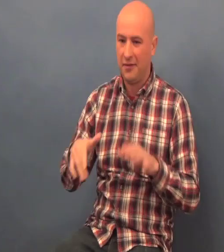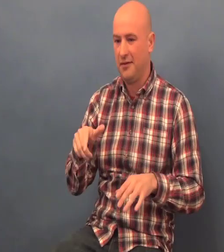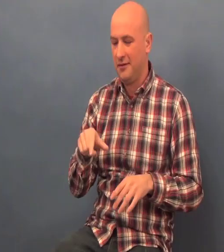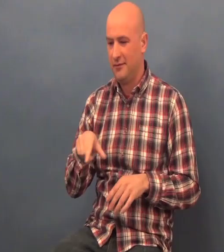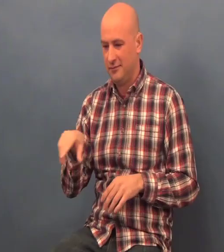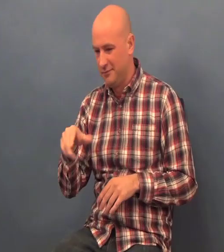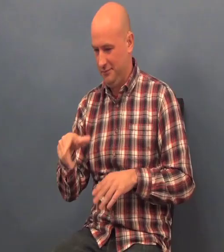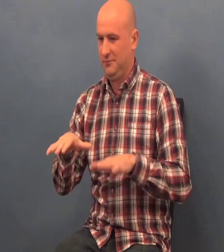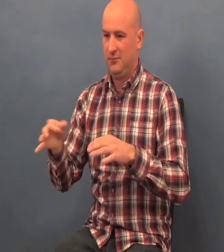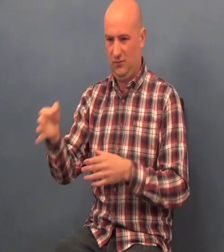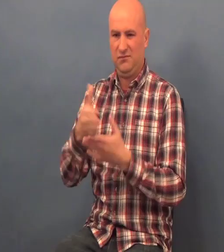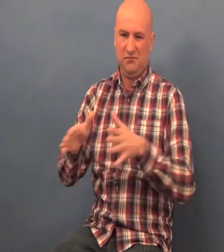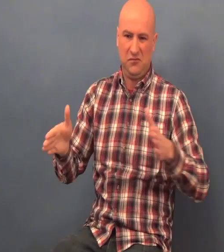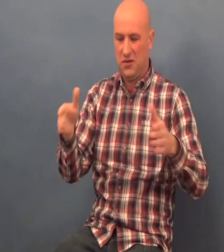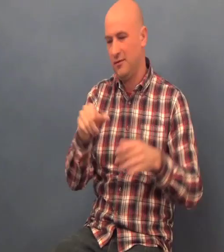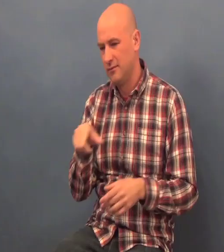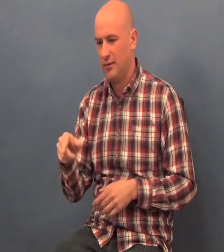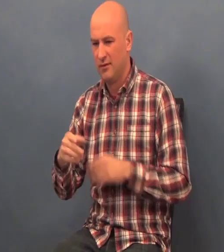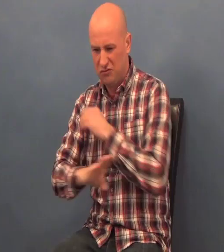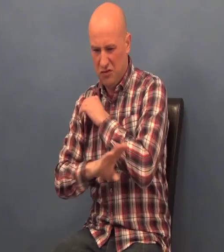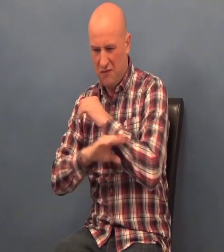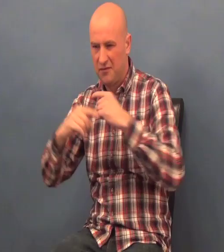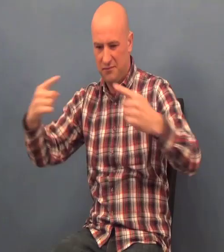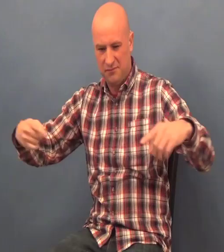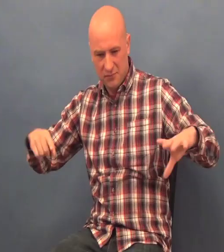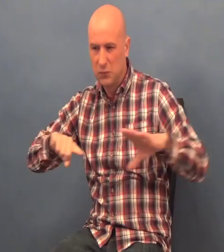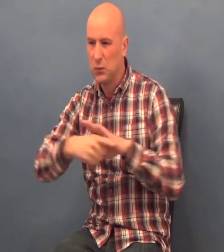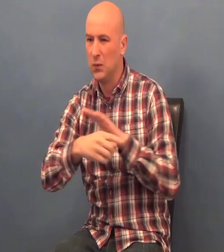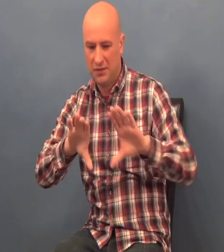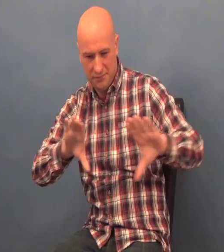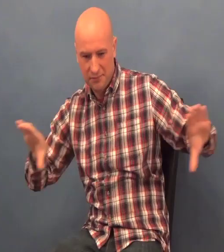Wydostają się z tego jeziora, rzeki. Leży tam wydrążona kłoda.